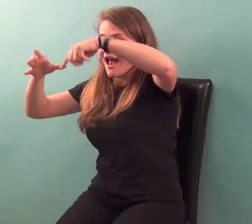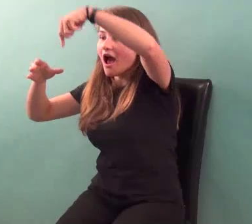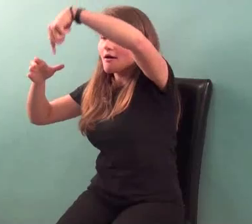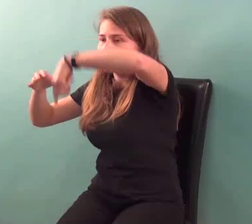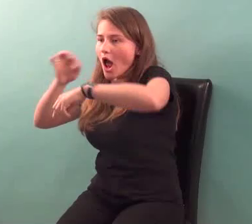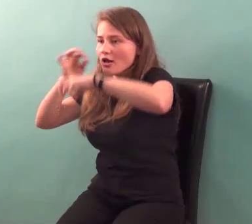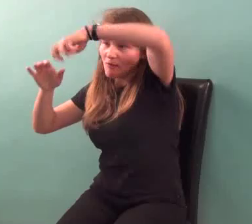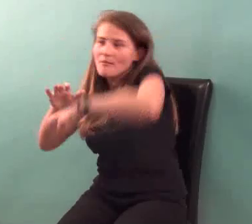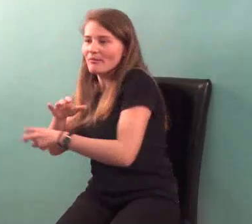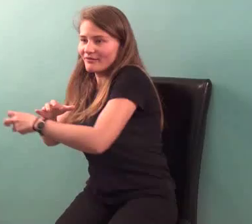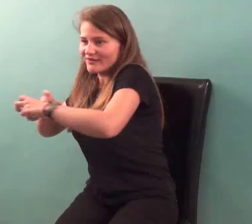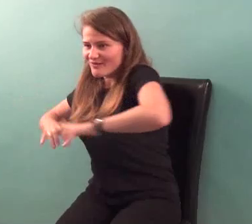Kot wypada z rynny.